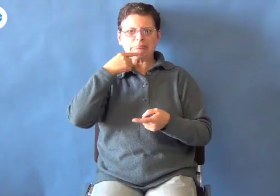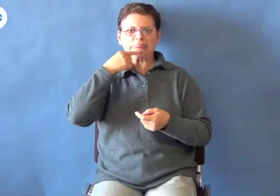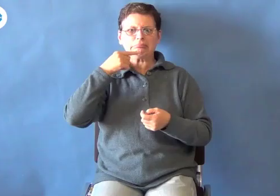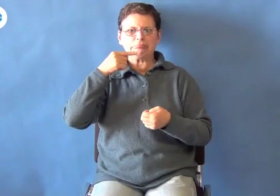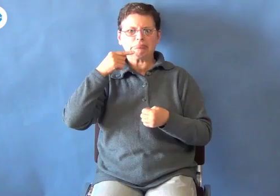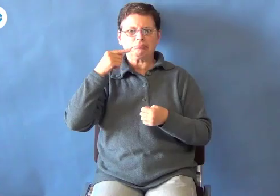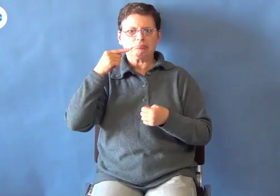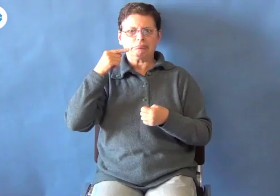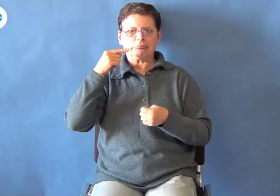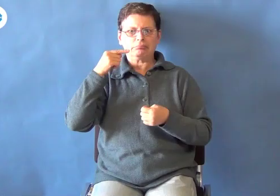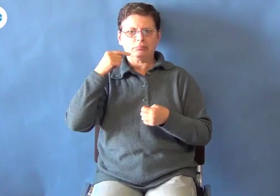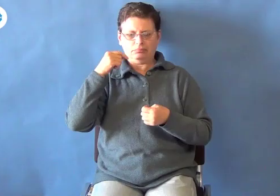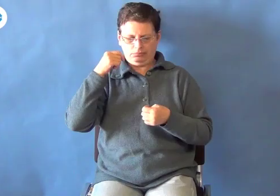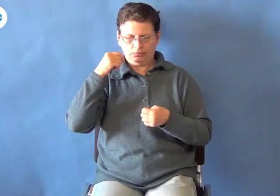Co to jest?